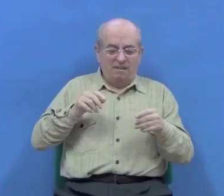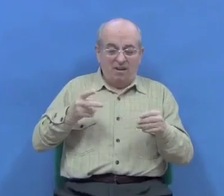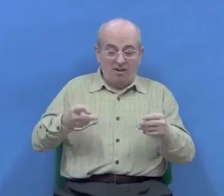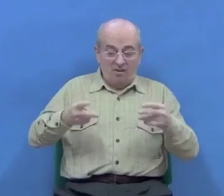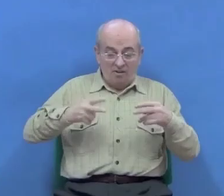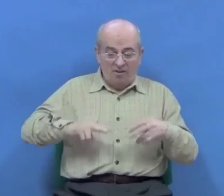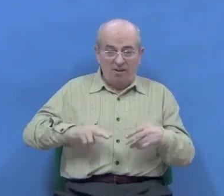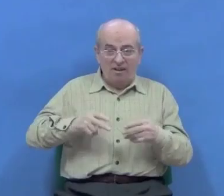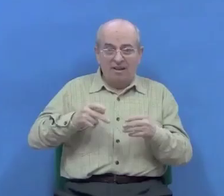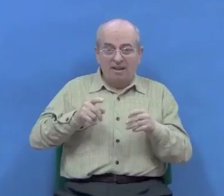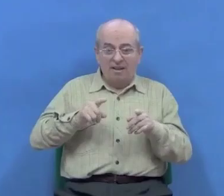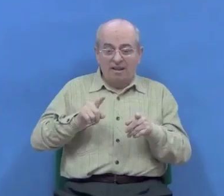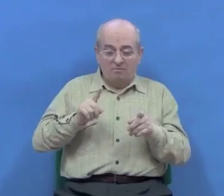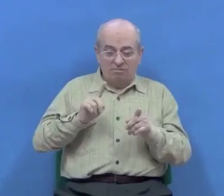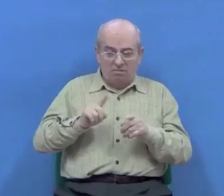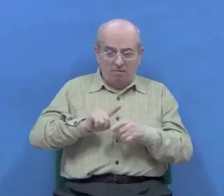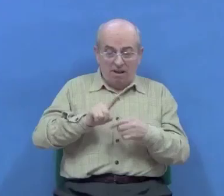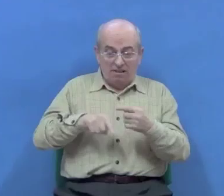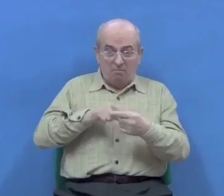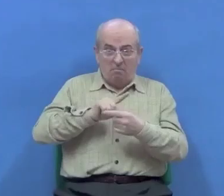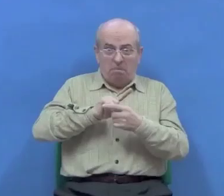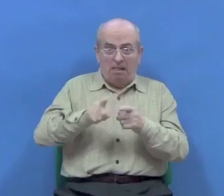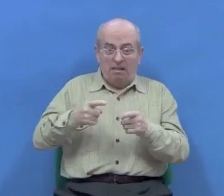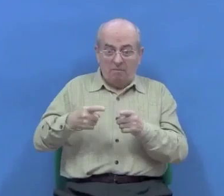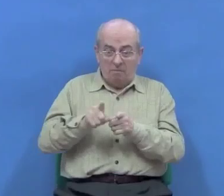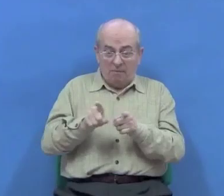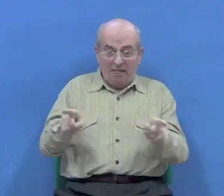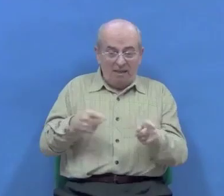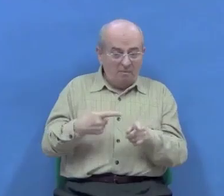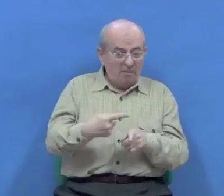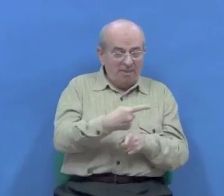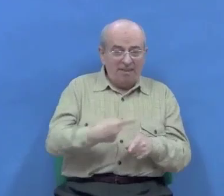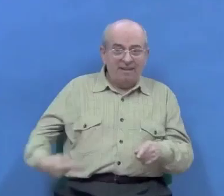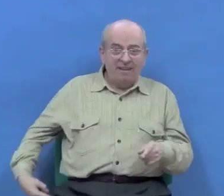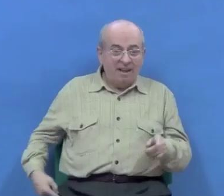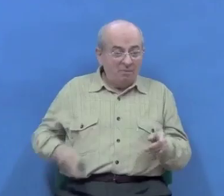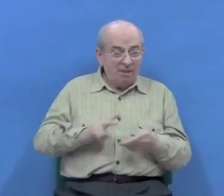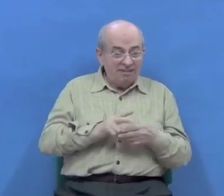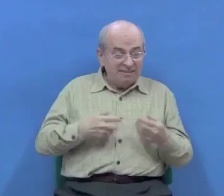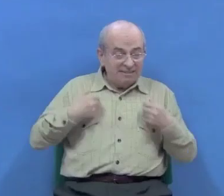Następnie budzik się zepsuł i jedna wskazówka wystrzeliła.